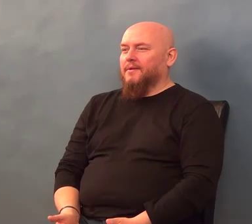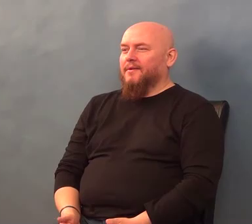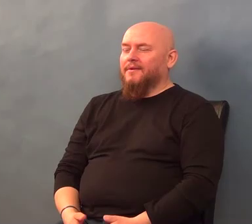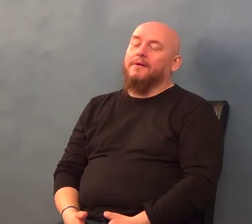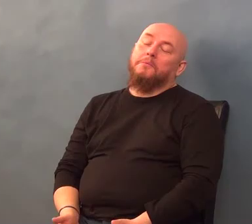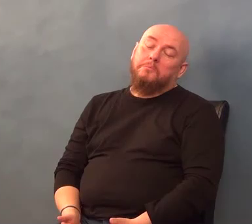Może.